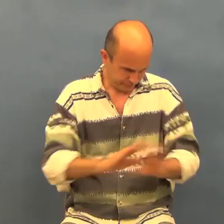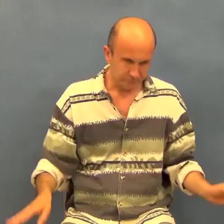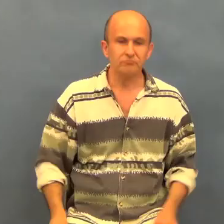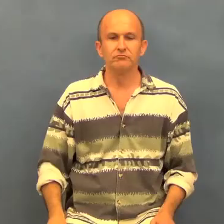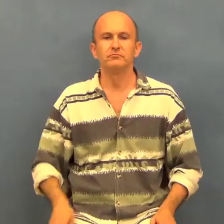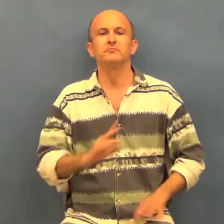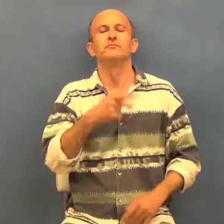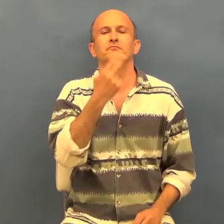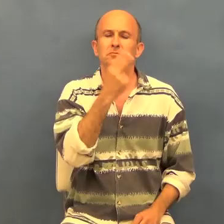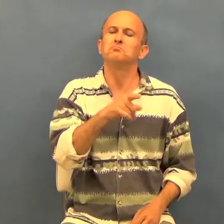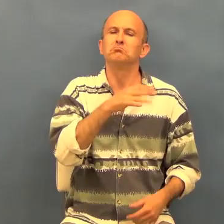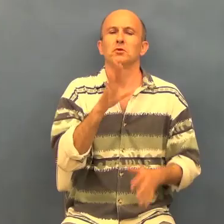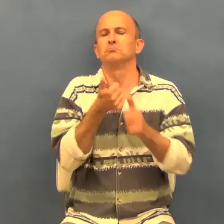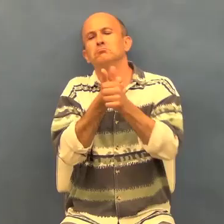Charlie Chaplin odchodzi, policjant idzie za nim z ciekawości.